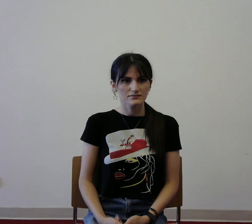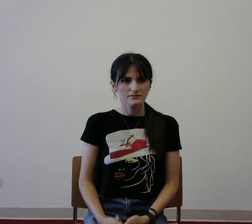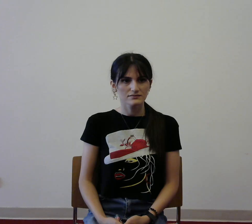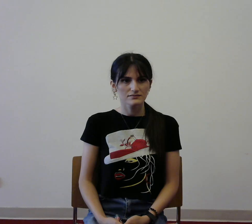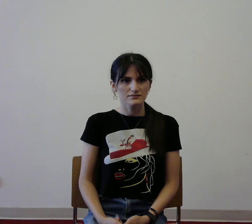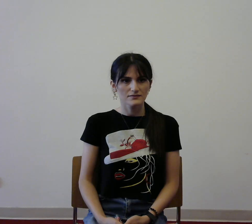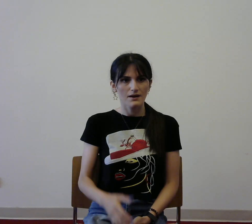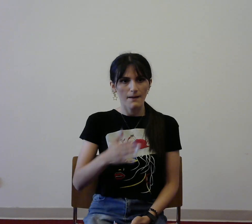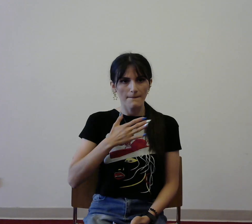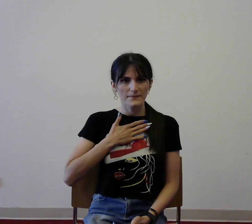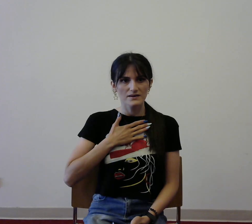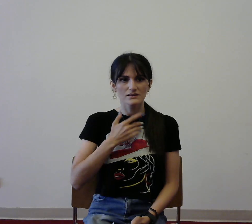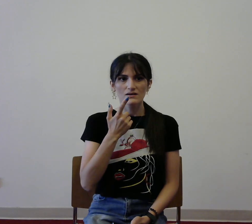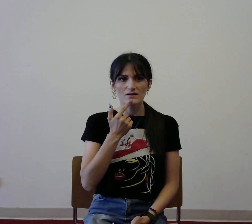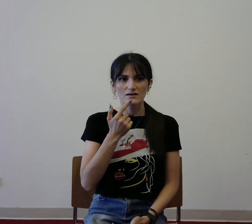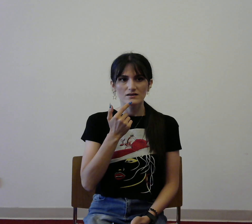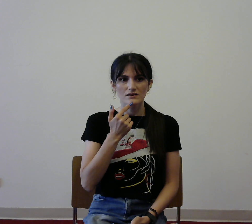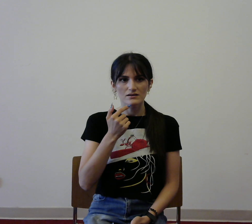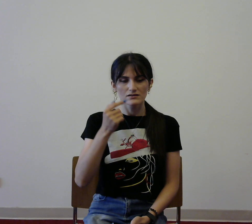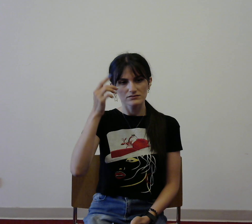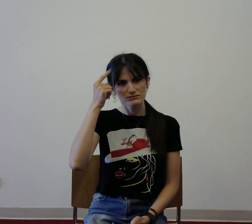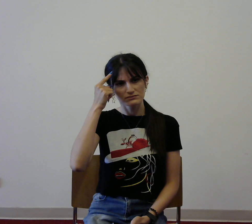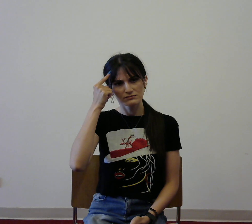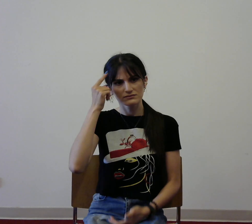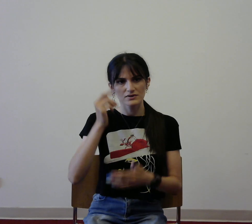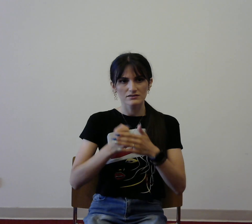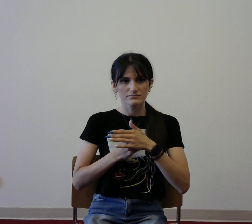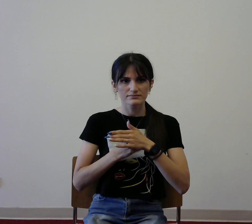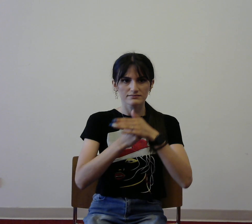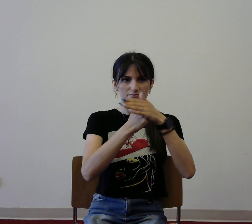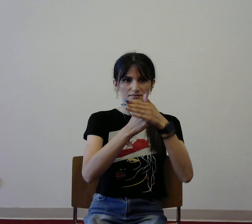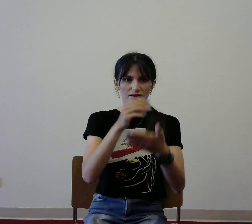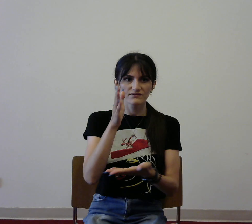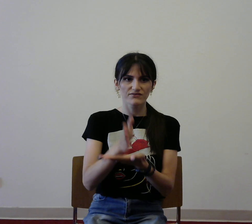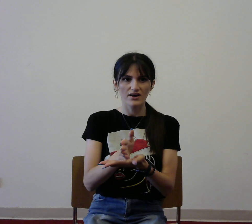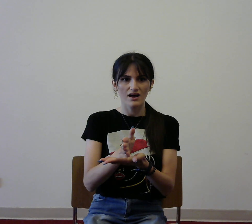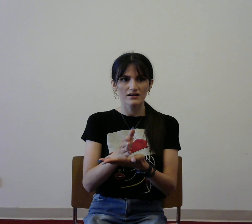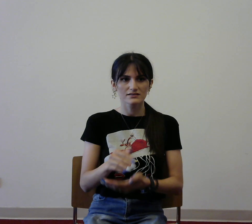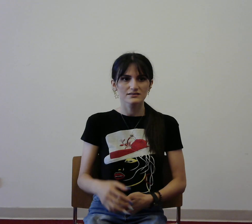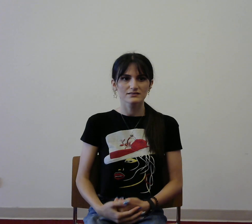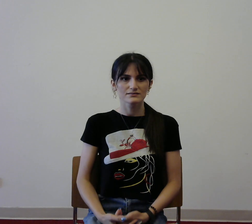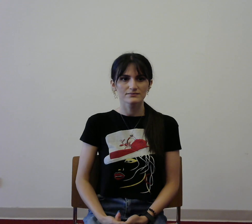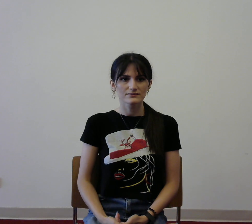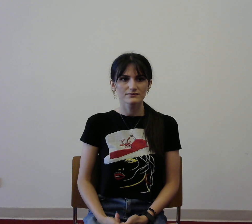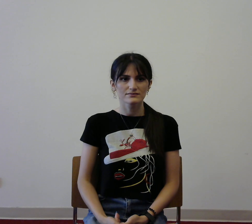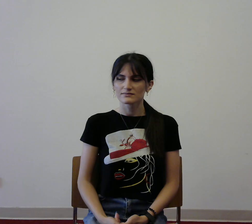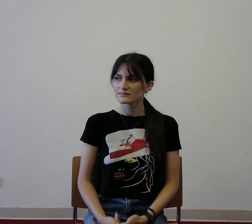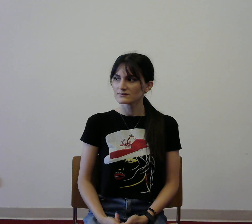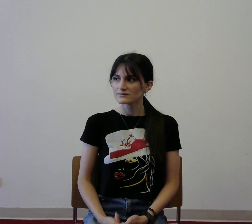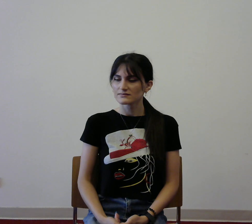Mənim qan təzyiqim var